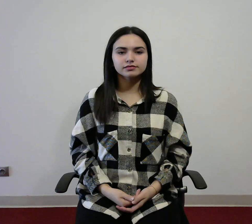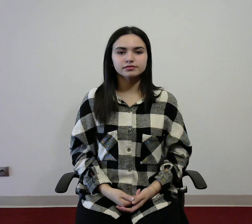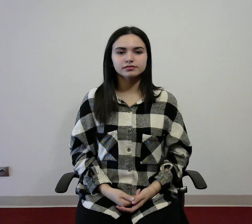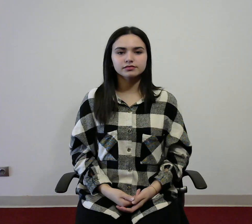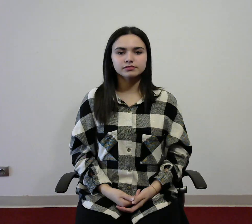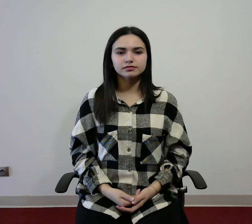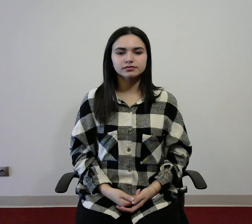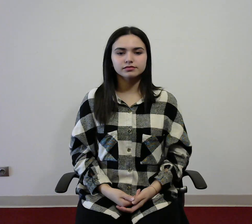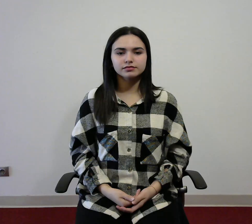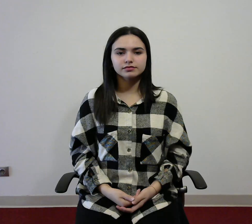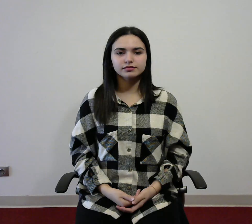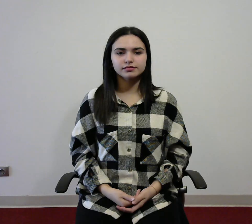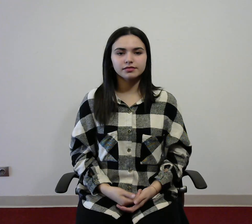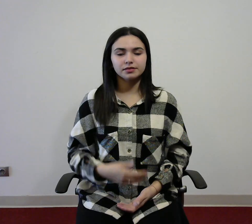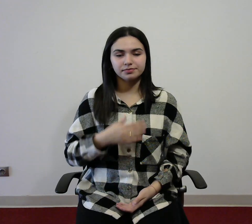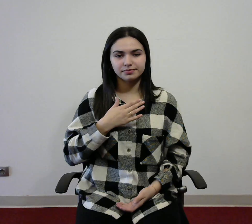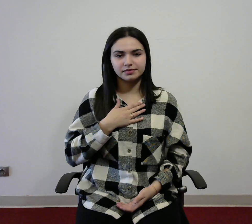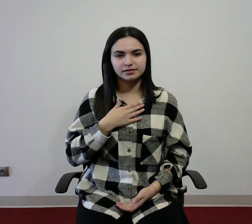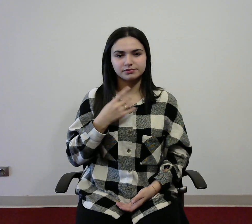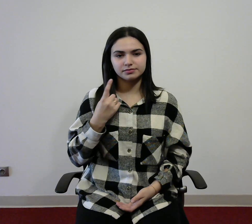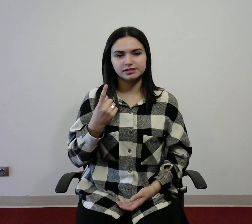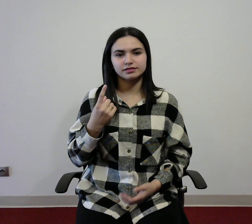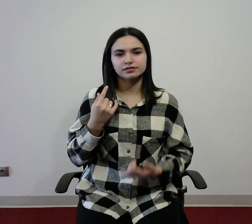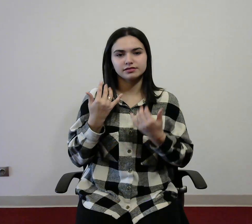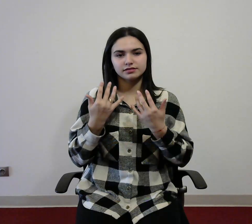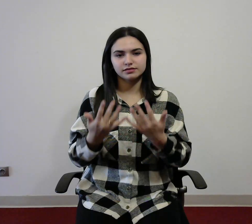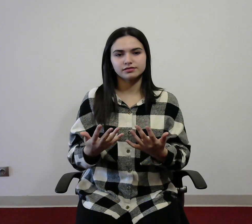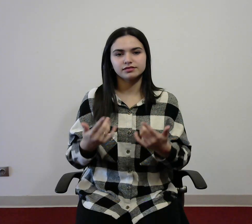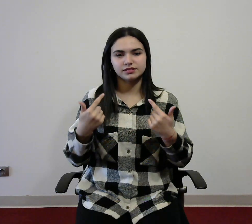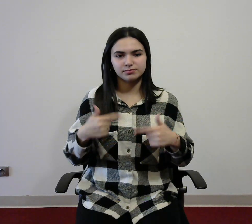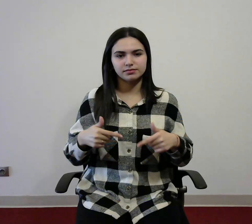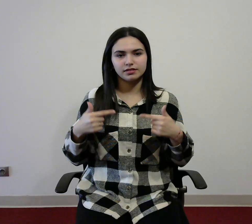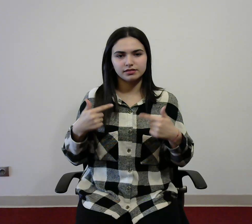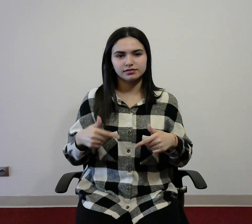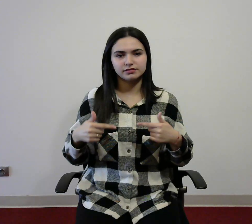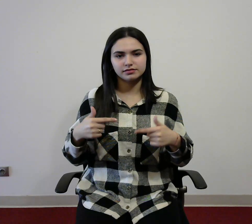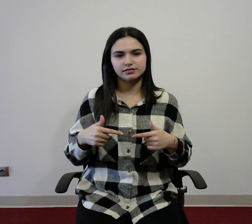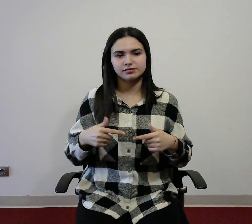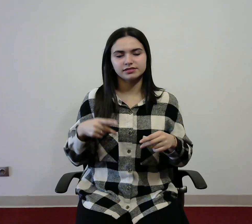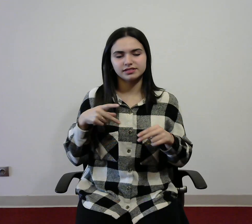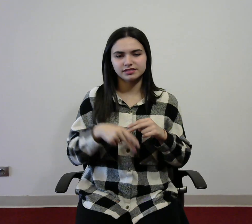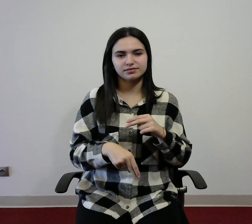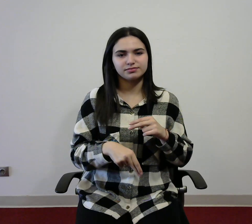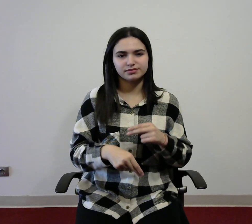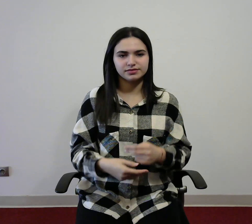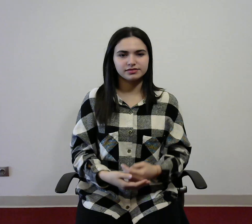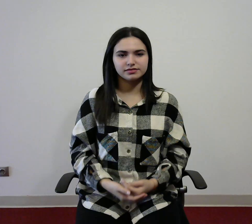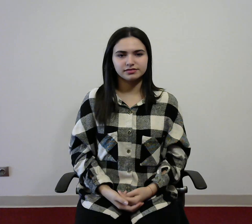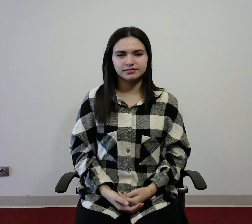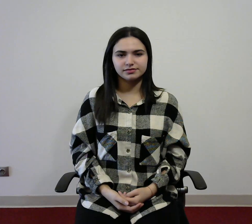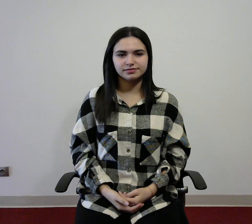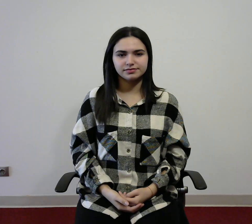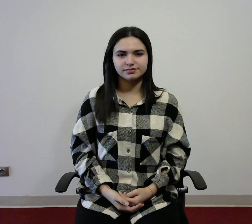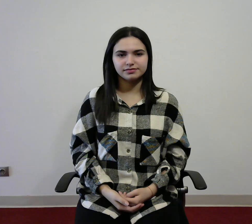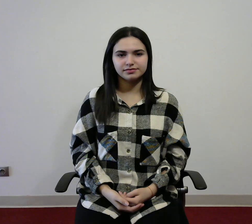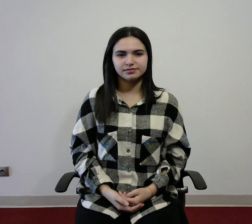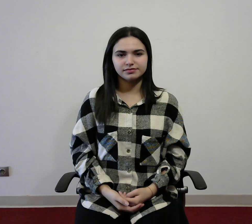Mən bir neçə imtahandan kəsildim